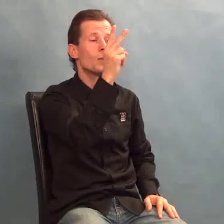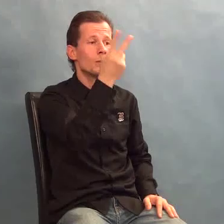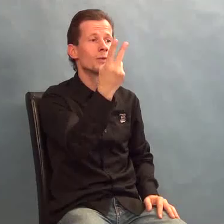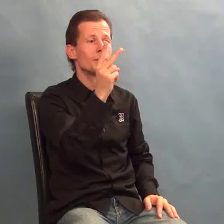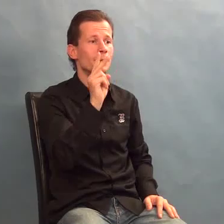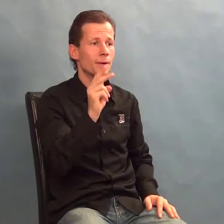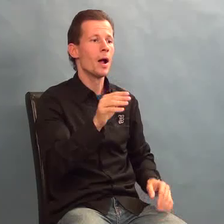Zgoda.